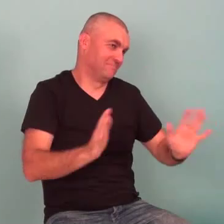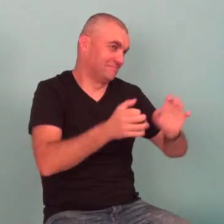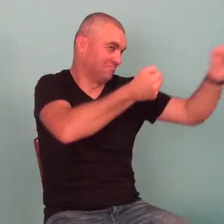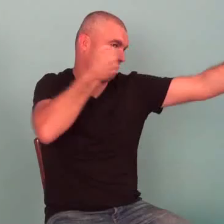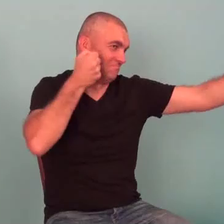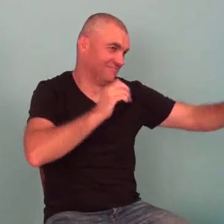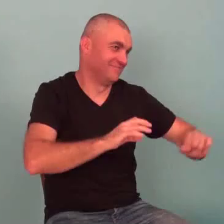Strzela z łuku.